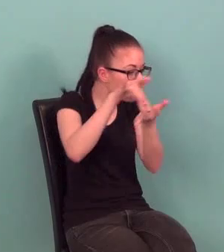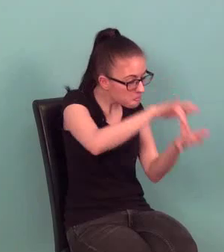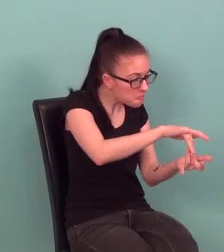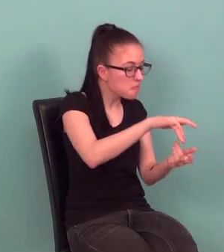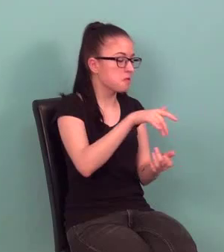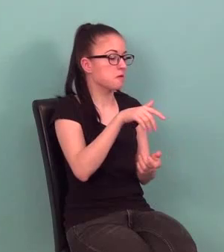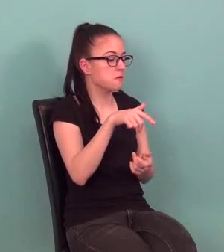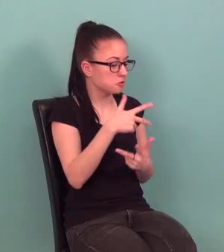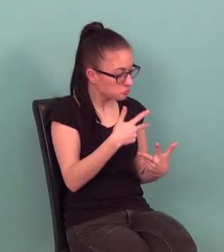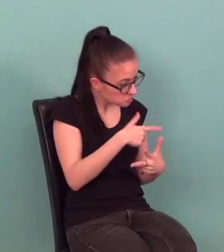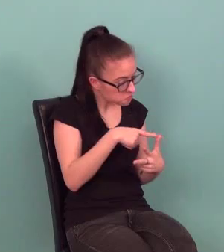Widzi, że są trzy kosze.